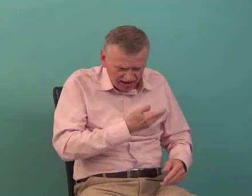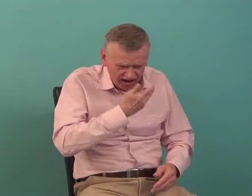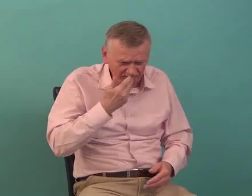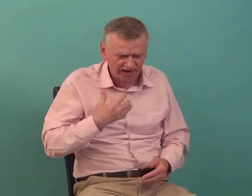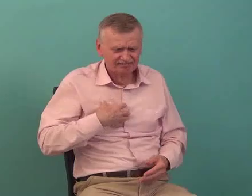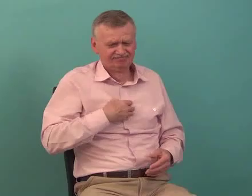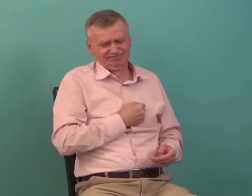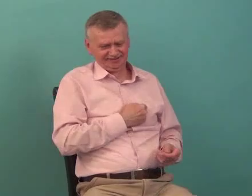Jest jej przykro.